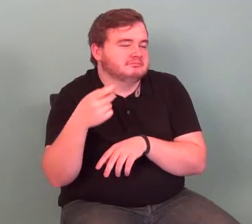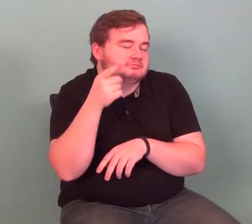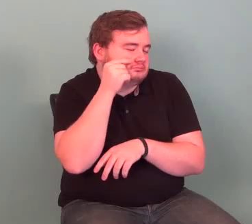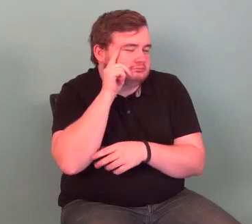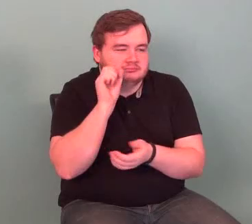Śpią mocno.